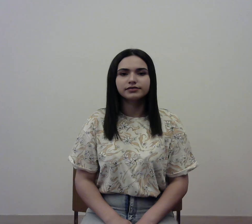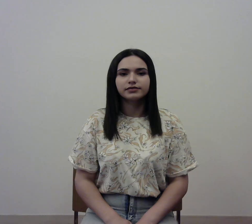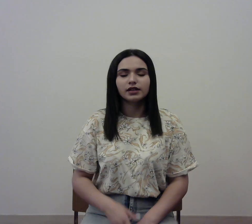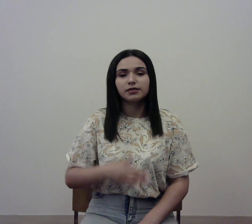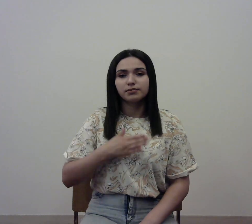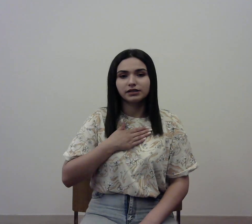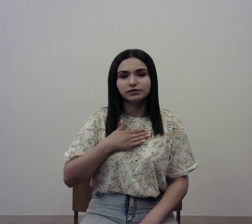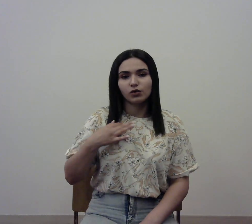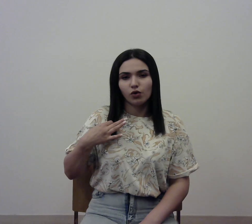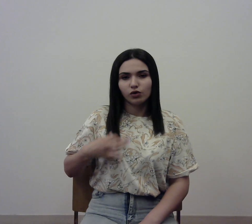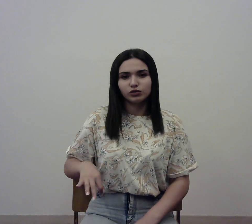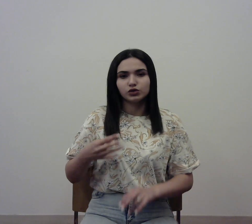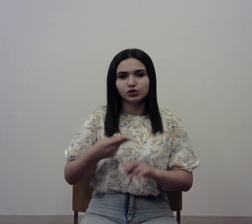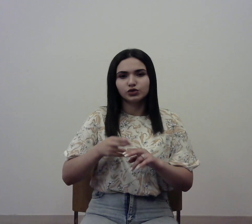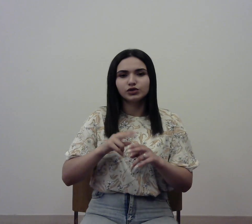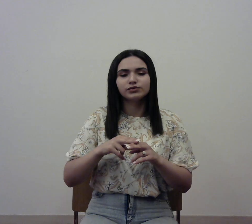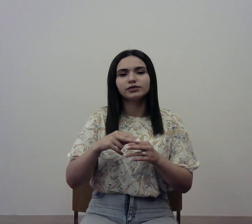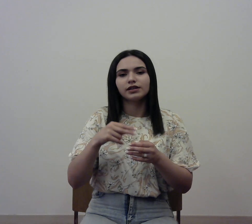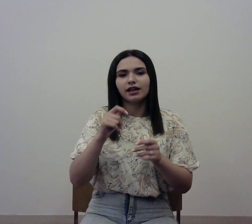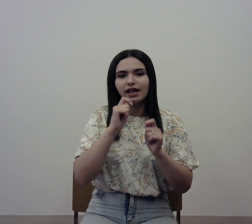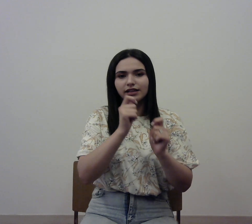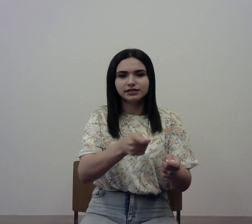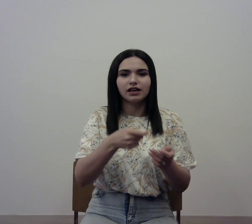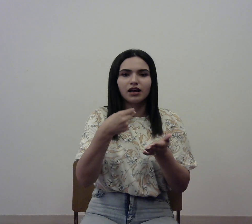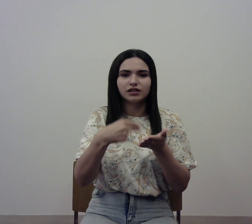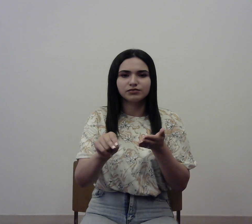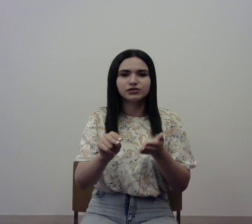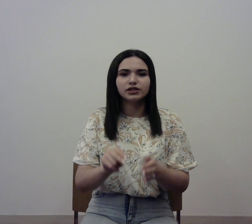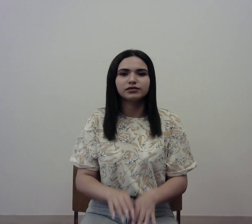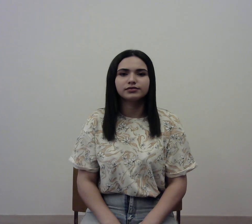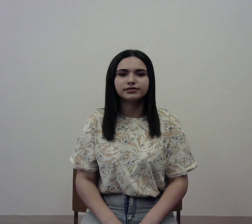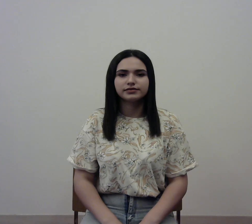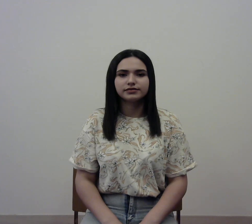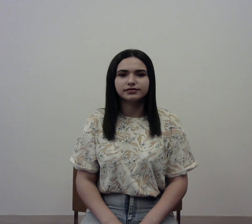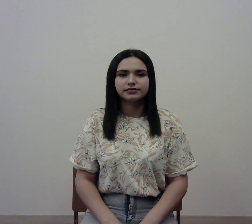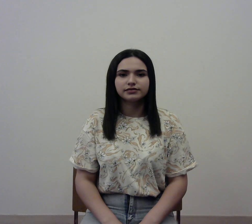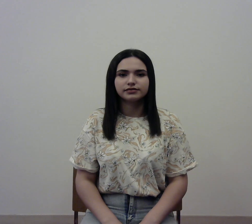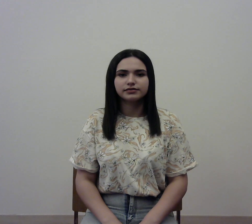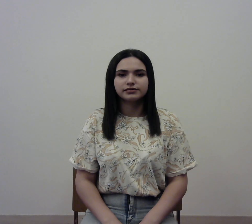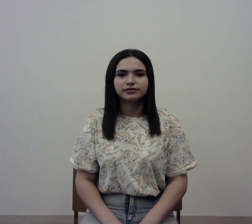Mən oğlum üçün hədiyyə almışam